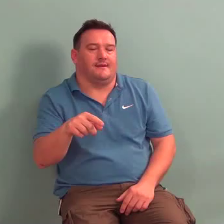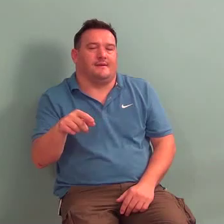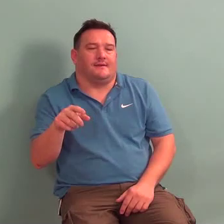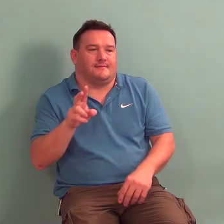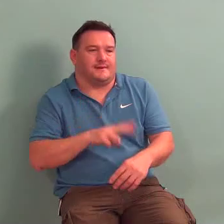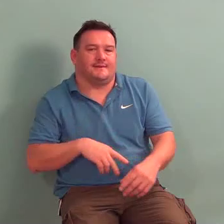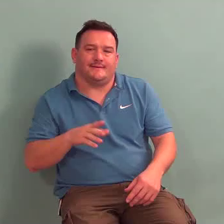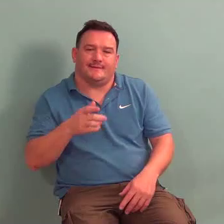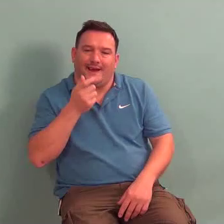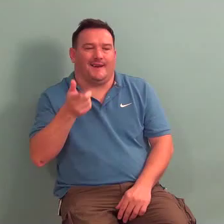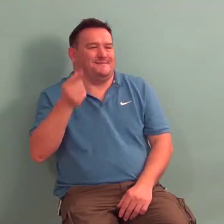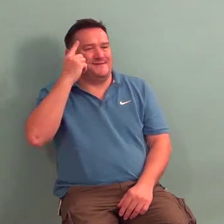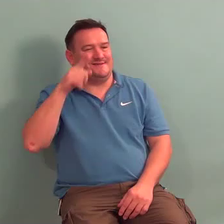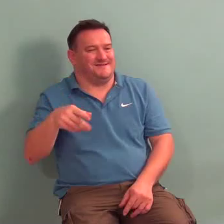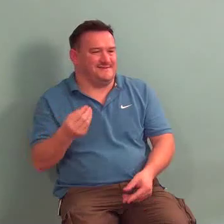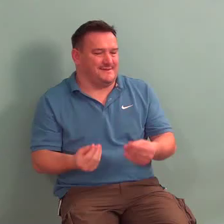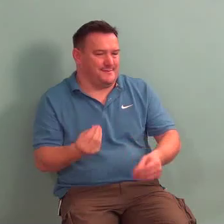Policjant myśli, że chłopiec tak się bawi.